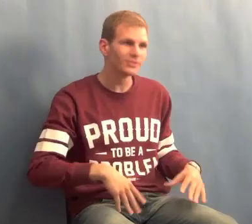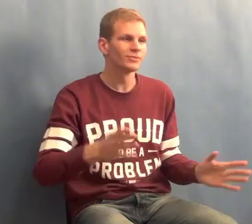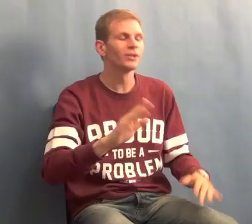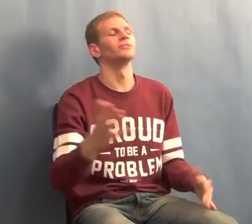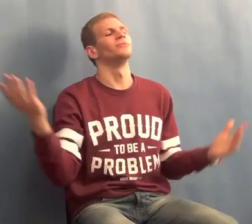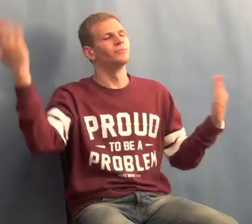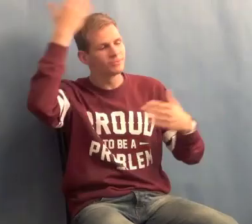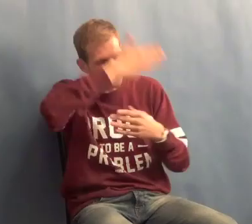To był wieczór.